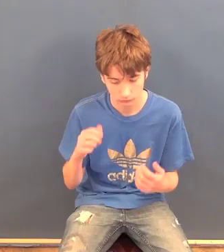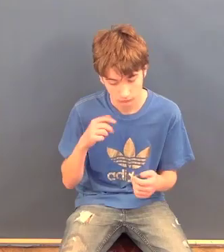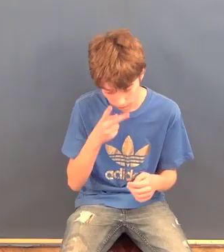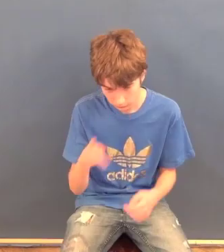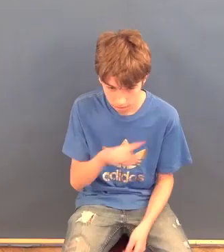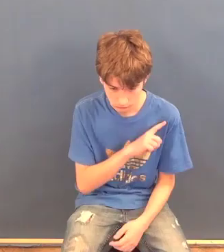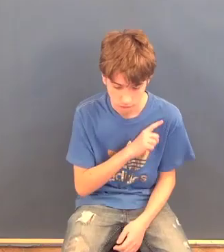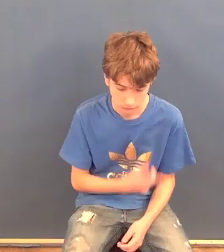Trzeba patrzeć i się pilnować.